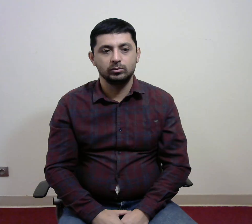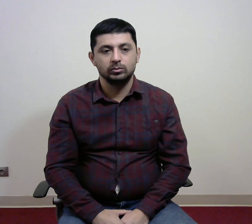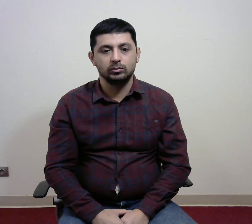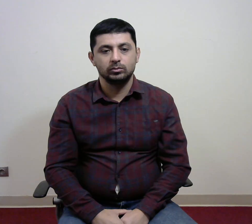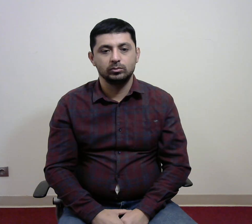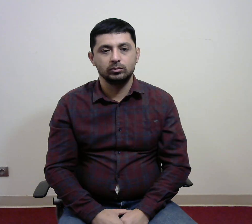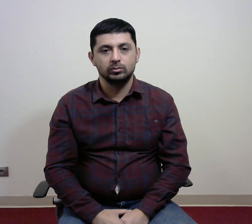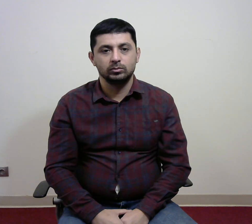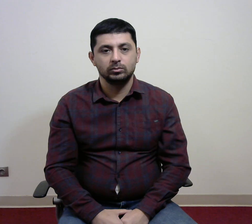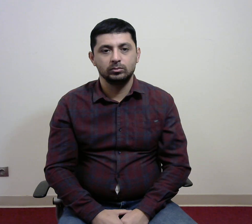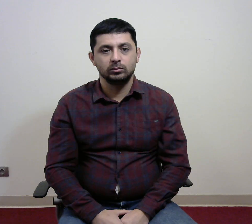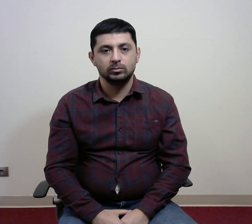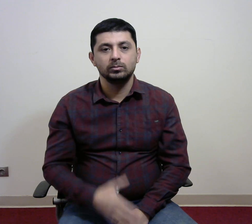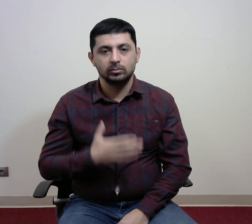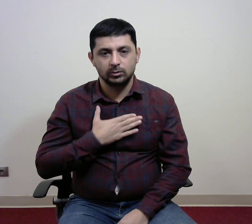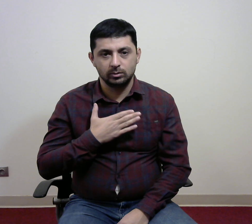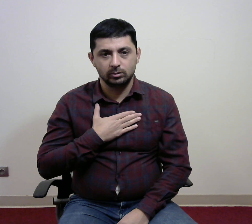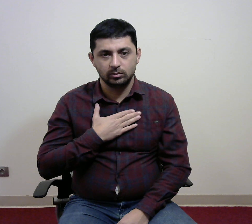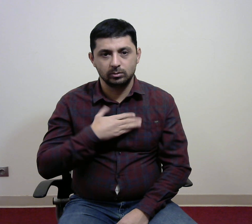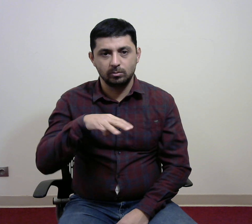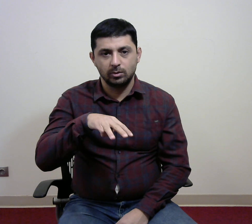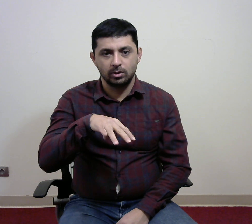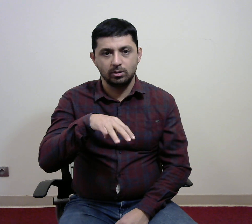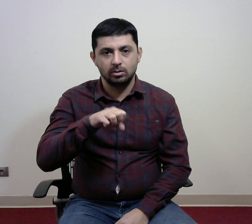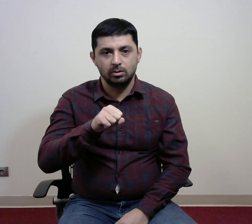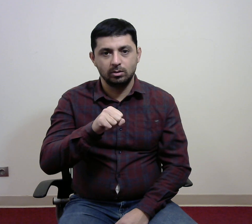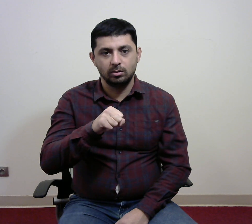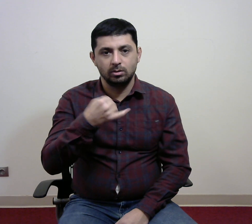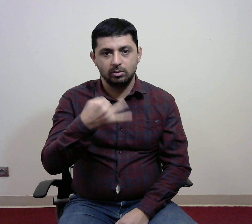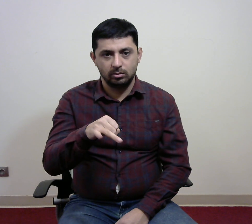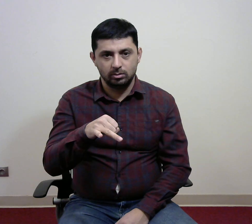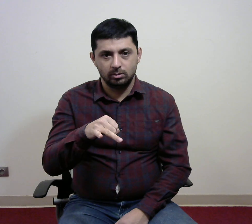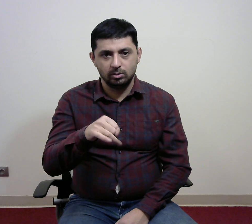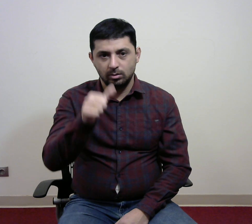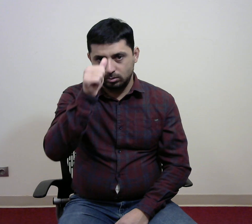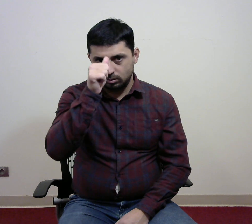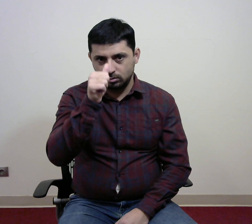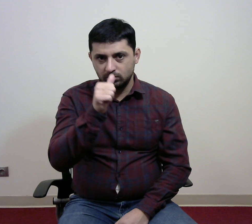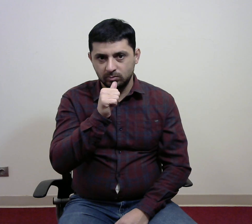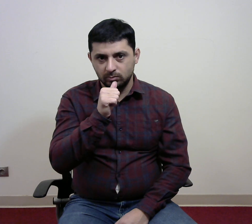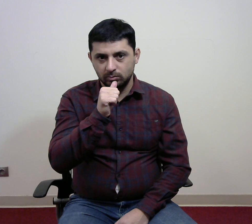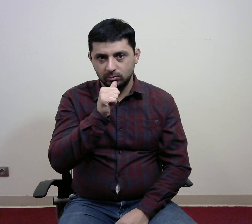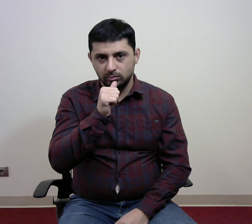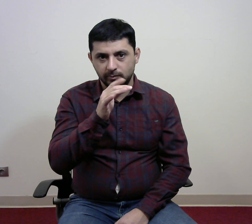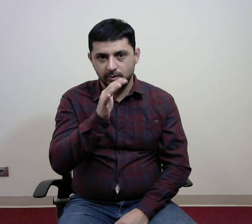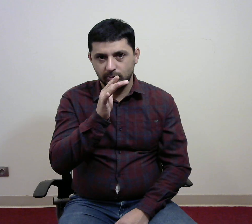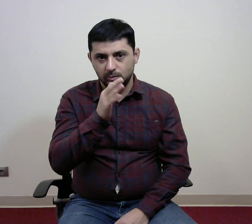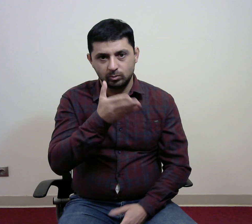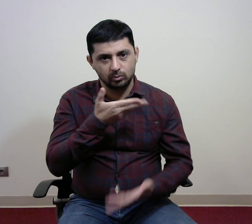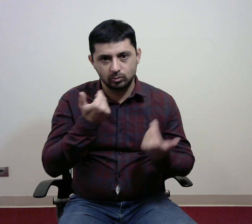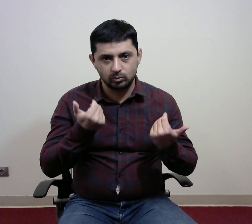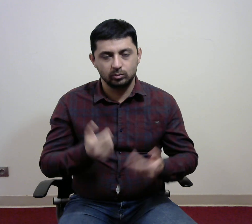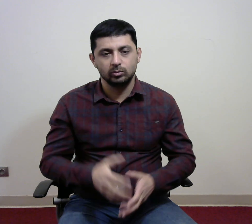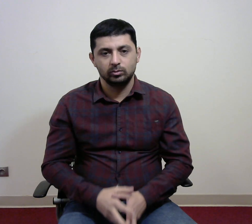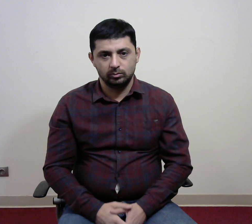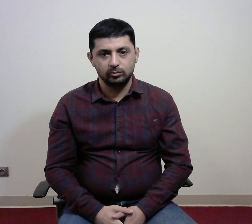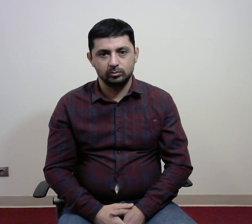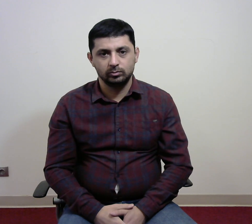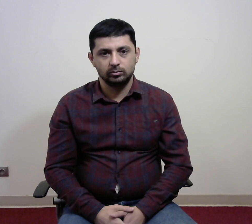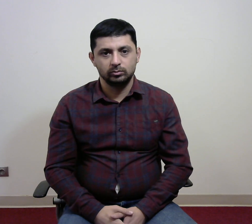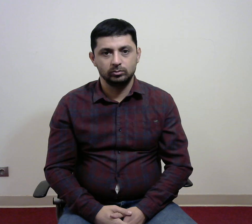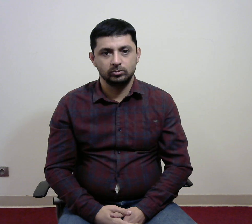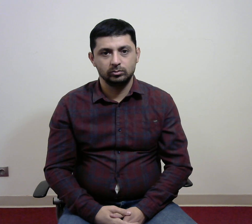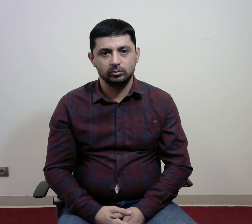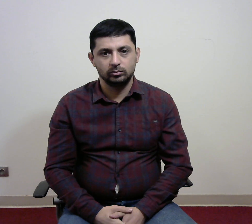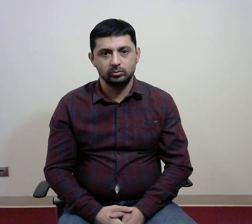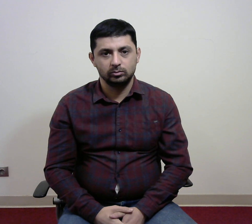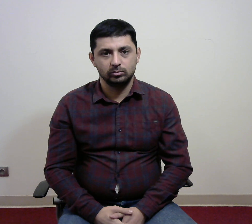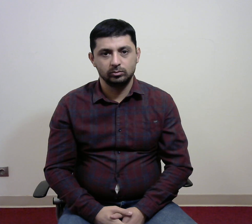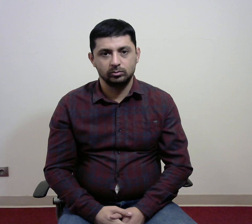Mənim may ayında vaxtım yoxdur